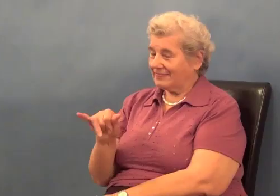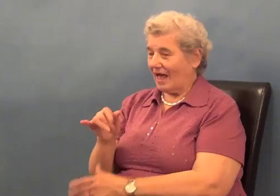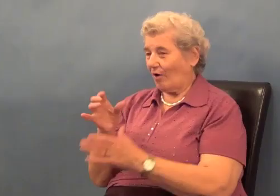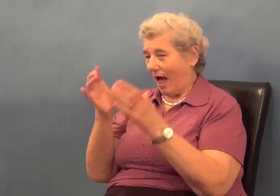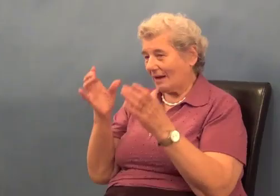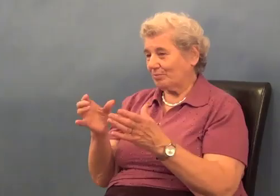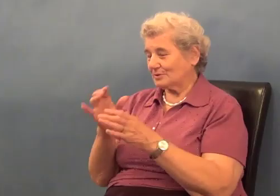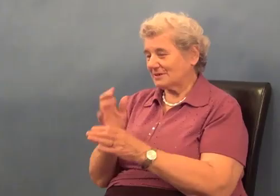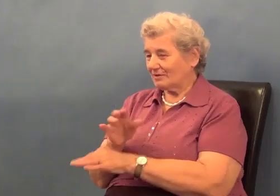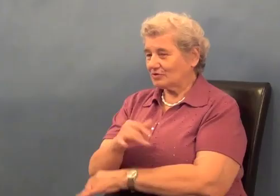Coś innego, arbuz.